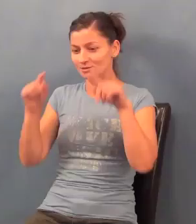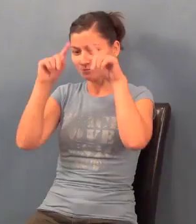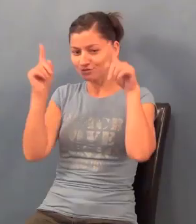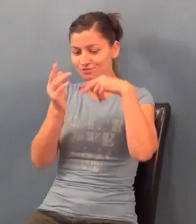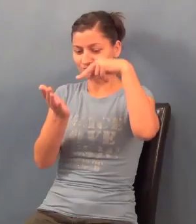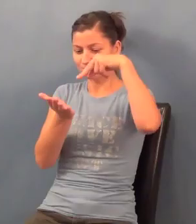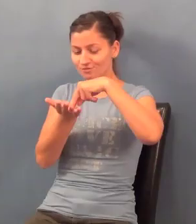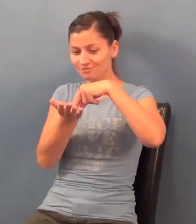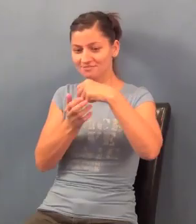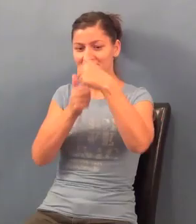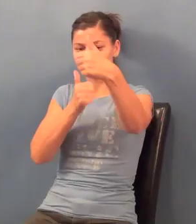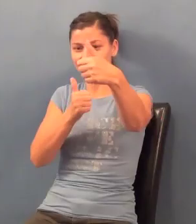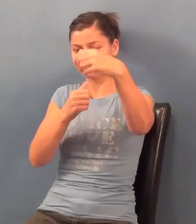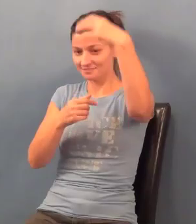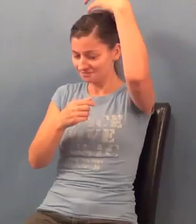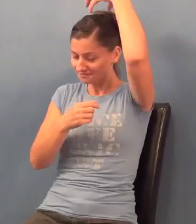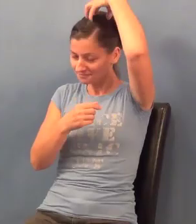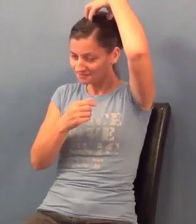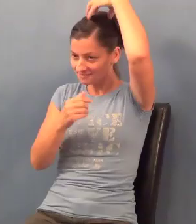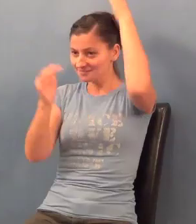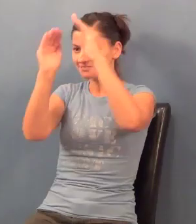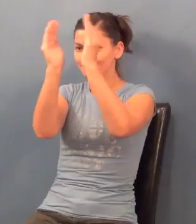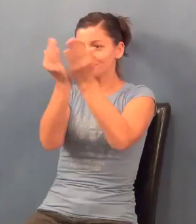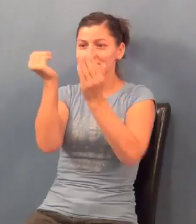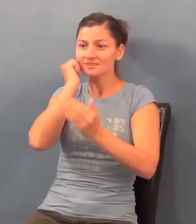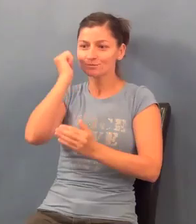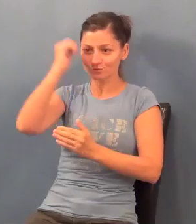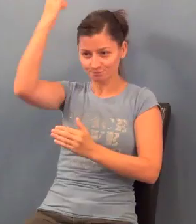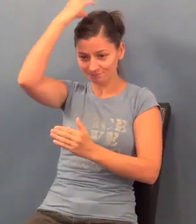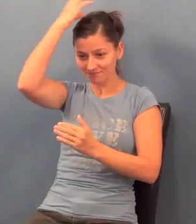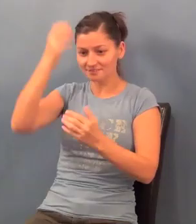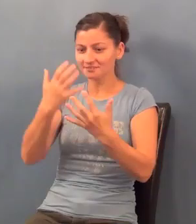Naprzeciwko małej myszki stoi Myszka Miki z jabłkiem na głowie.